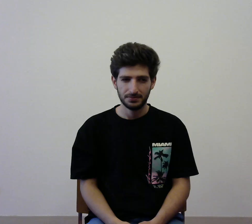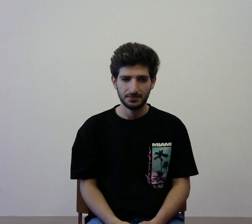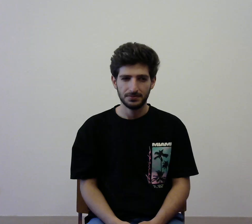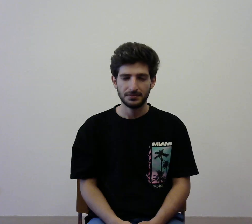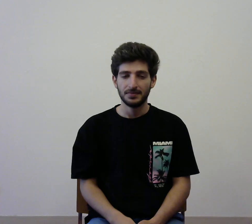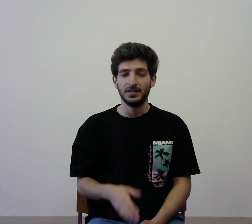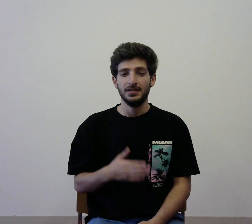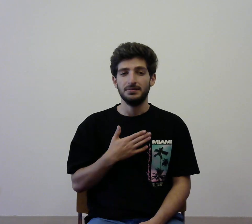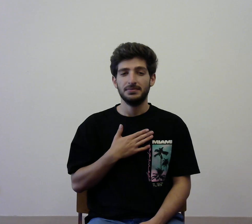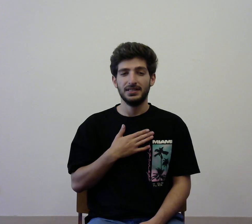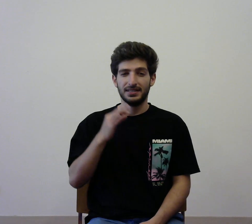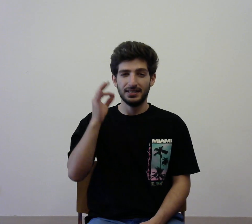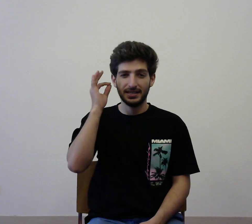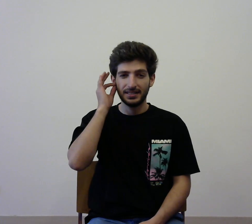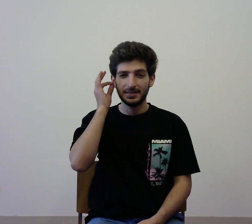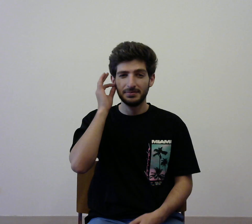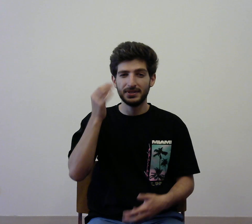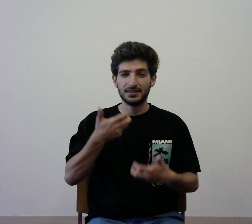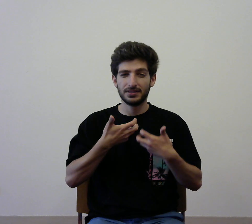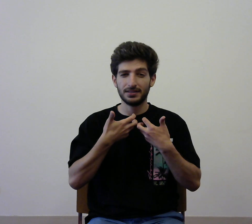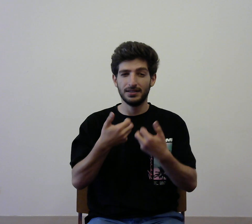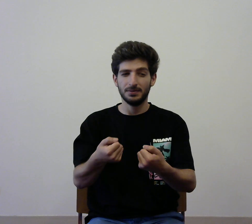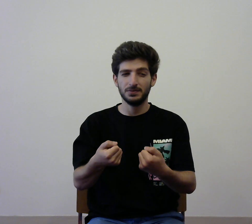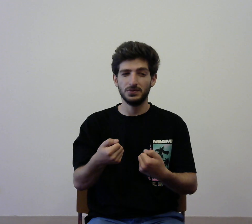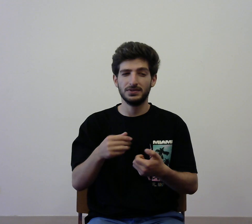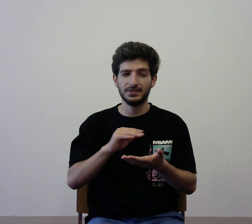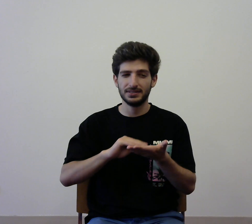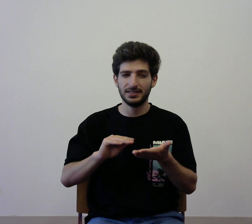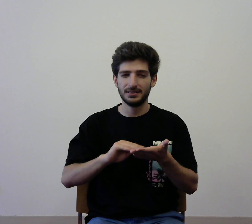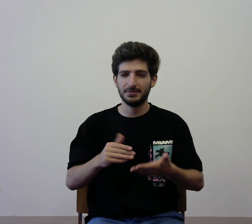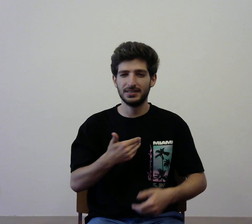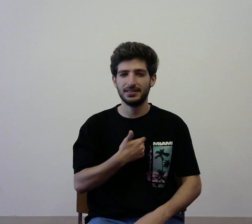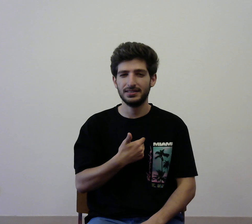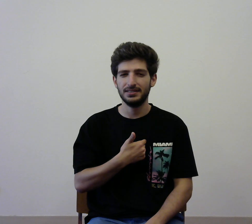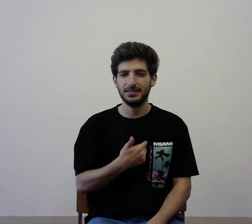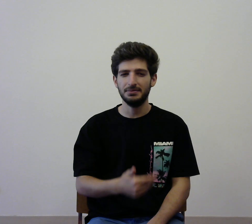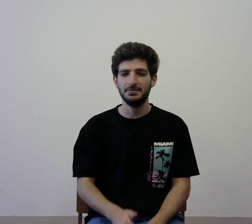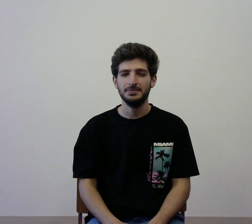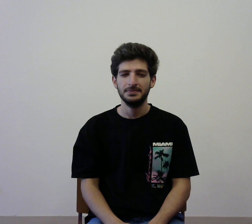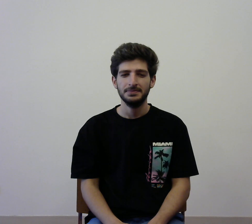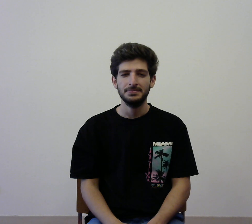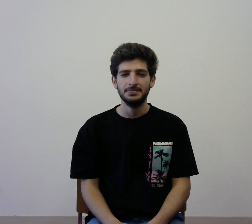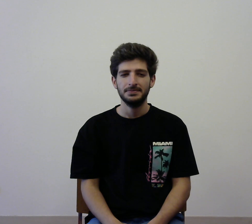Mən həkimin qəbuluna yazılmaq istəyirəm